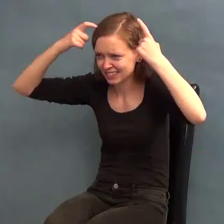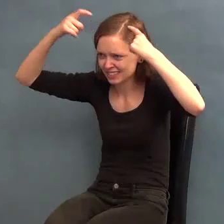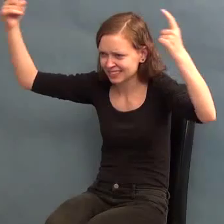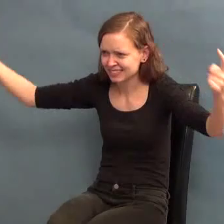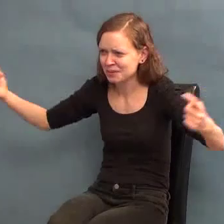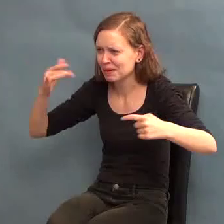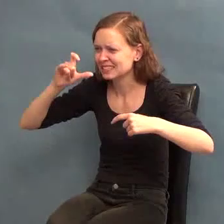Myszka Miki.